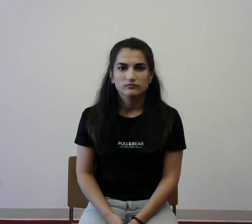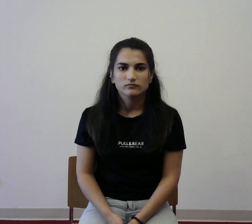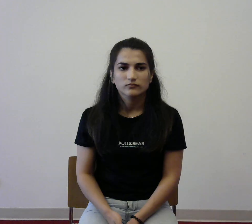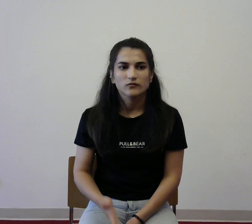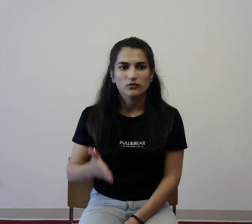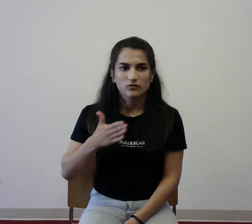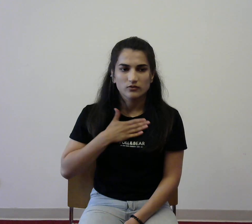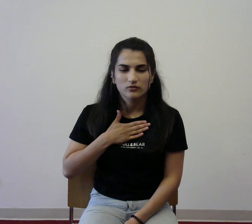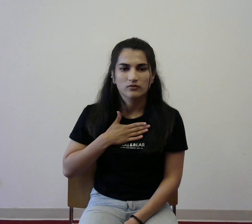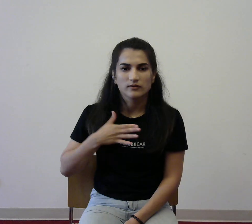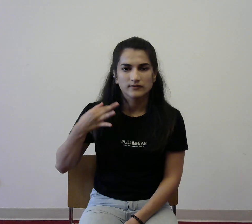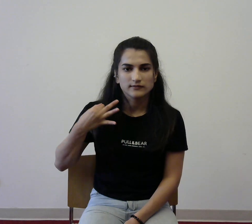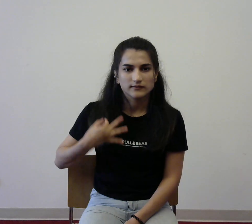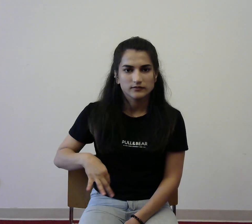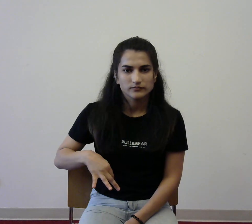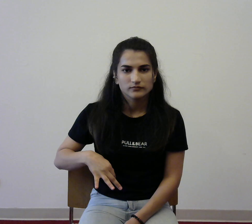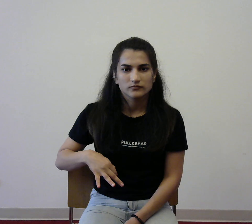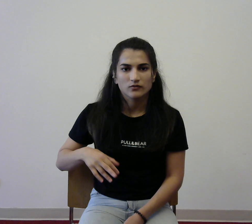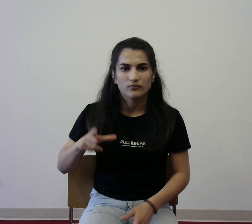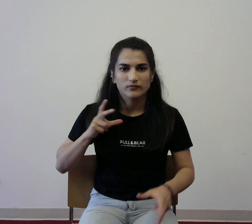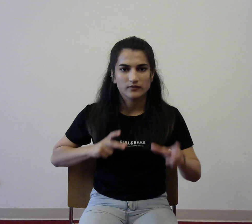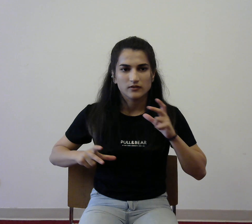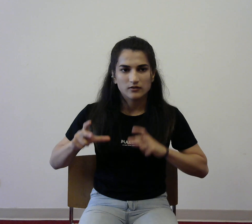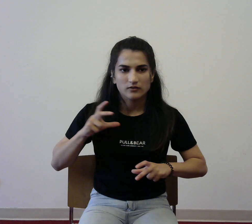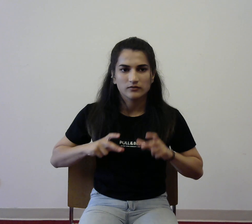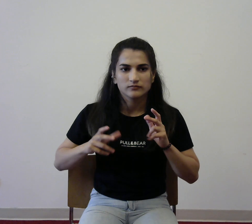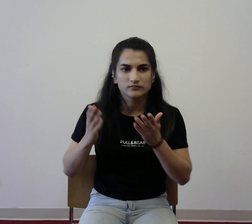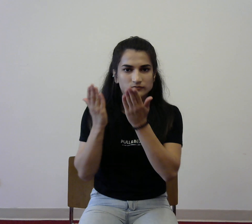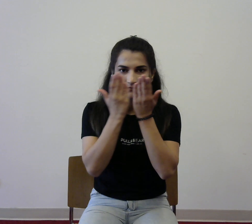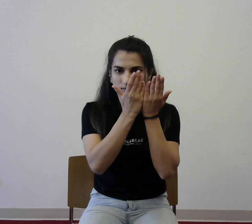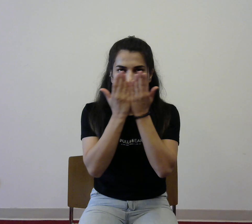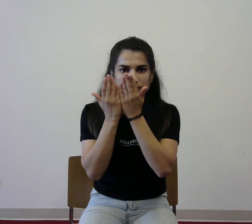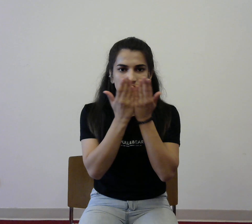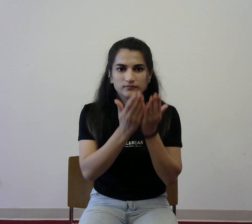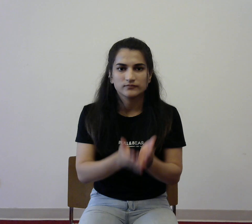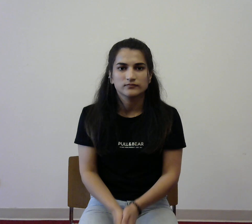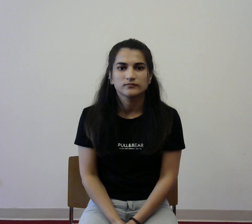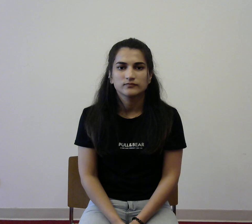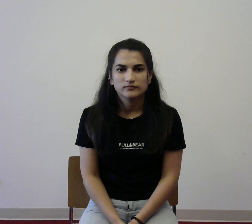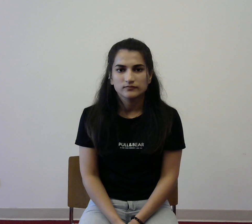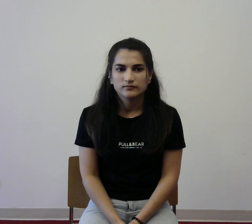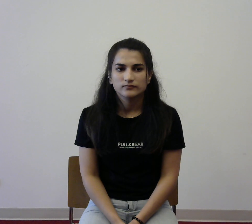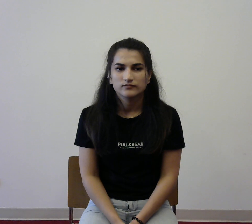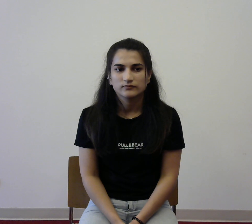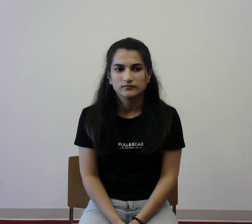Mənim oğlum universitetdə oxuyur